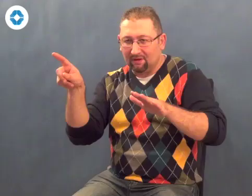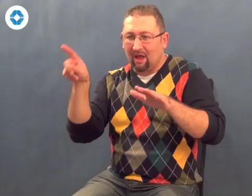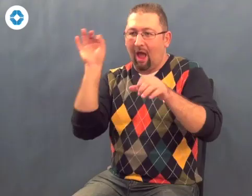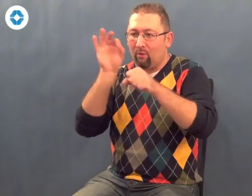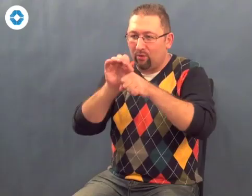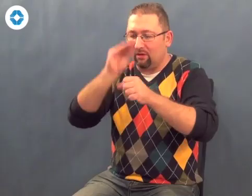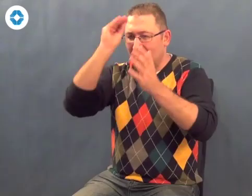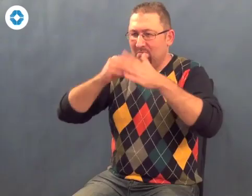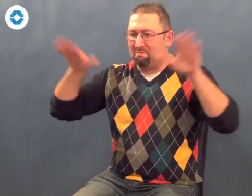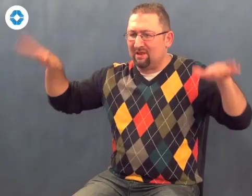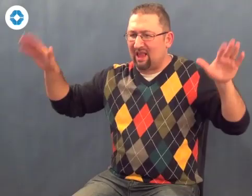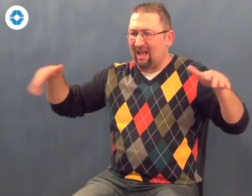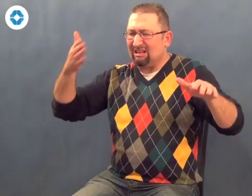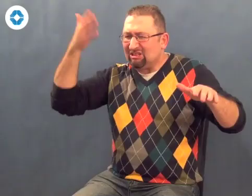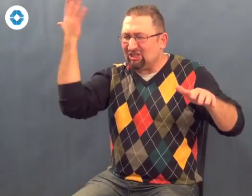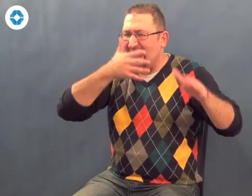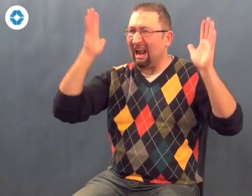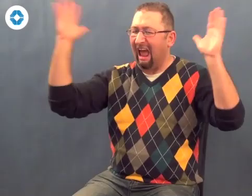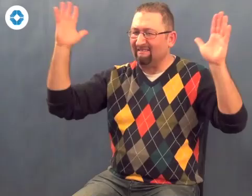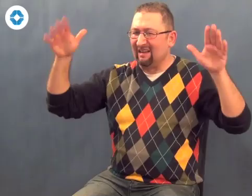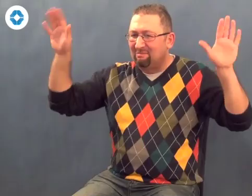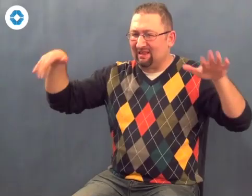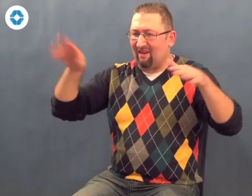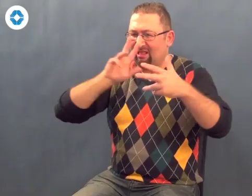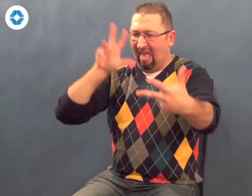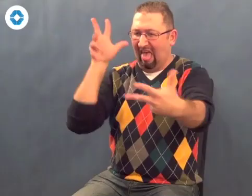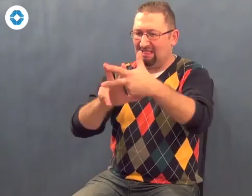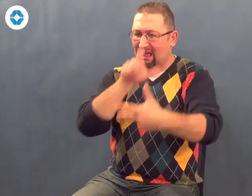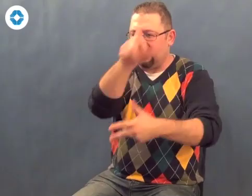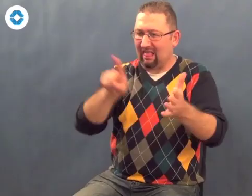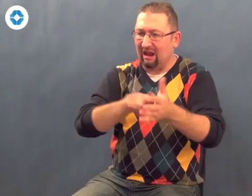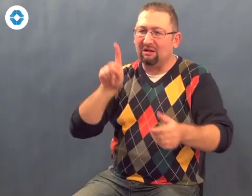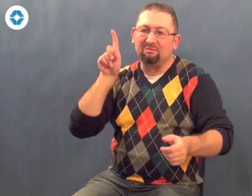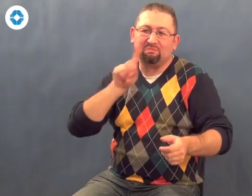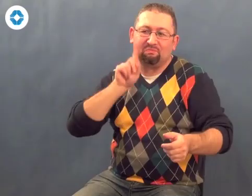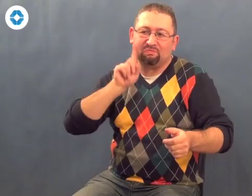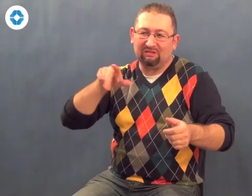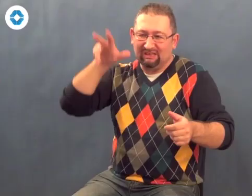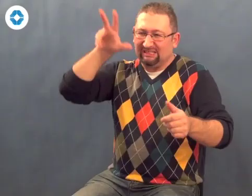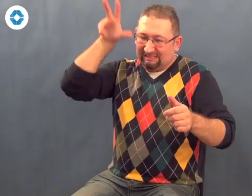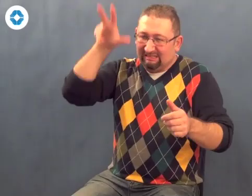Akurat zaatakował chłopca też czarny duży ptak.